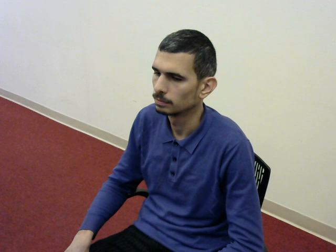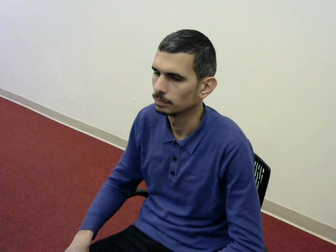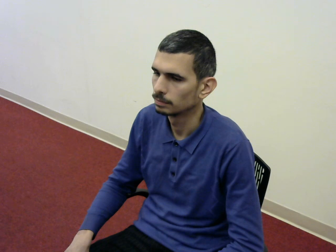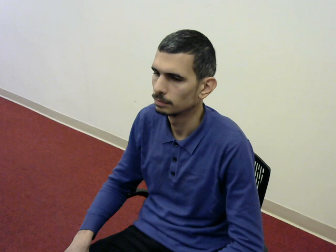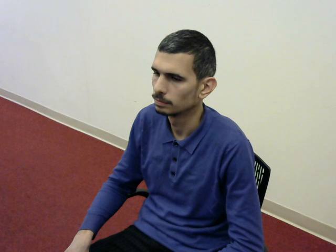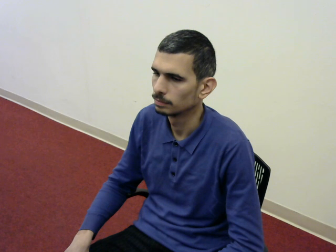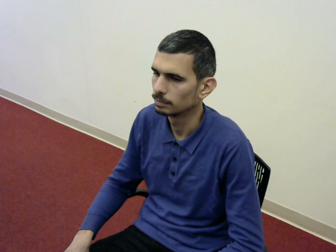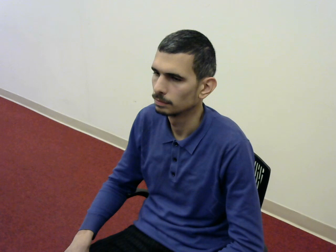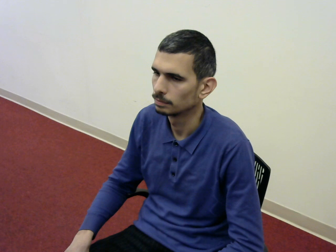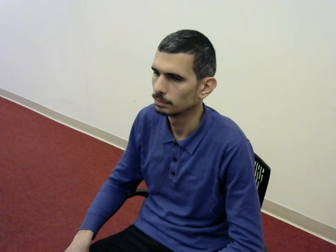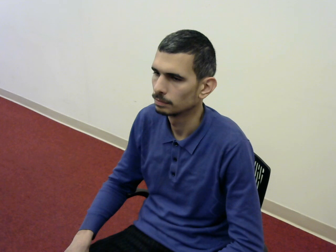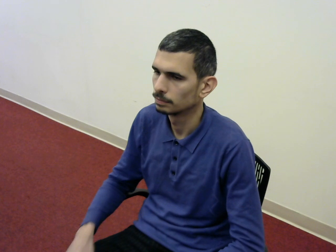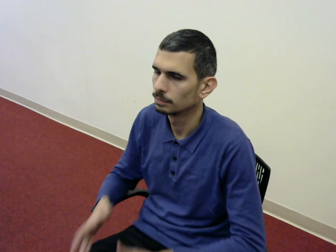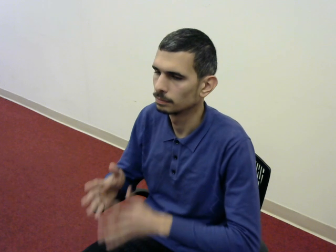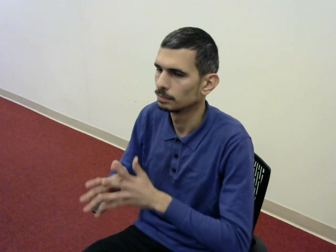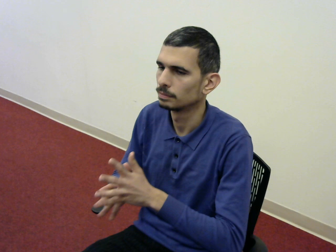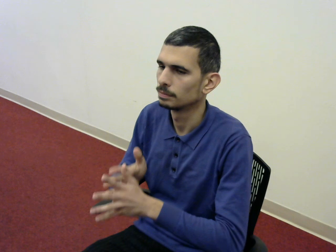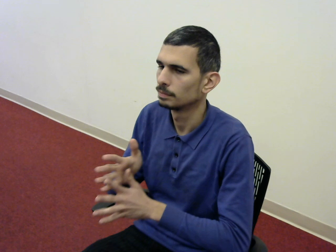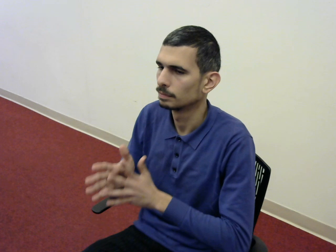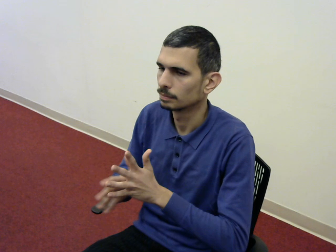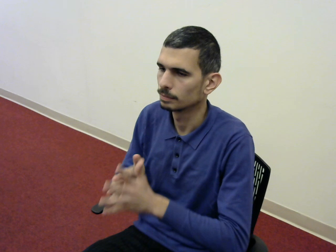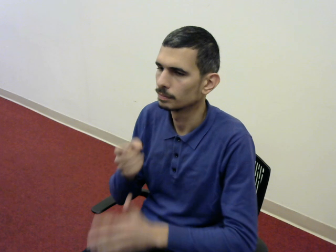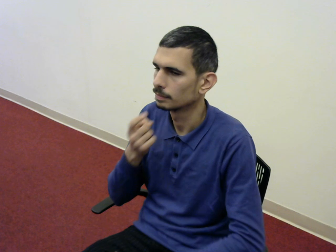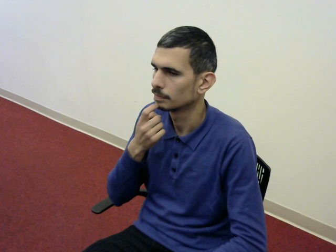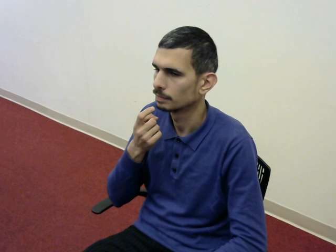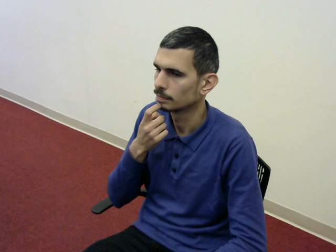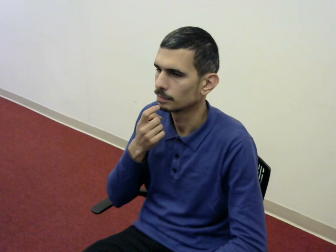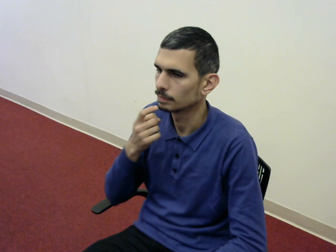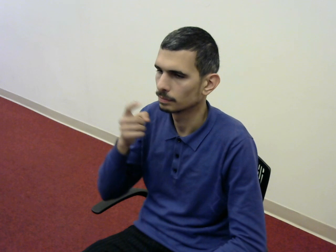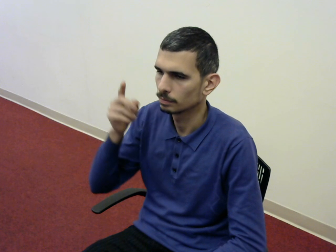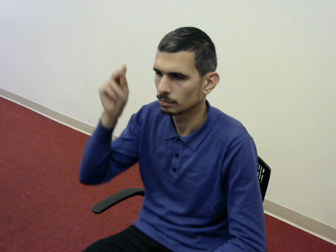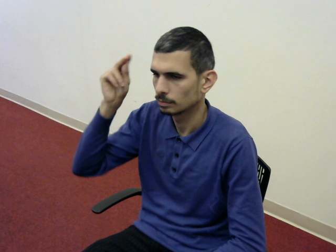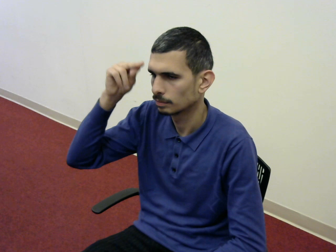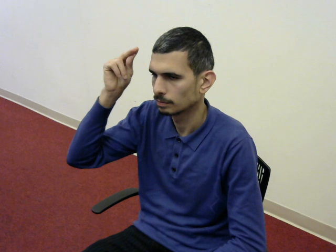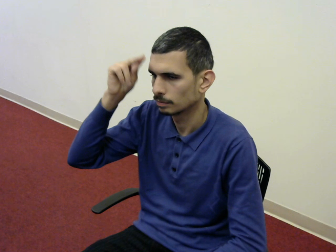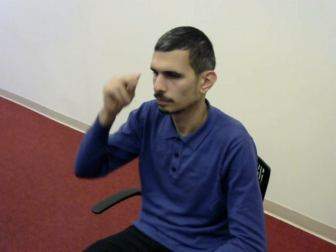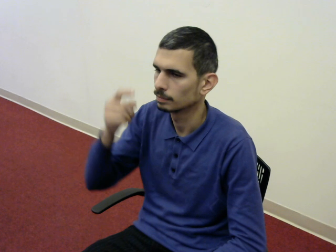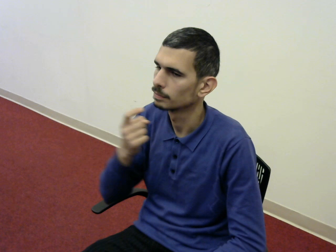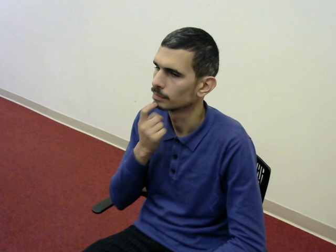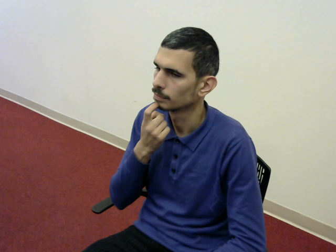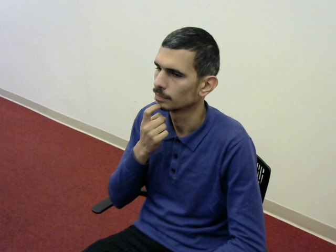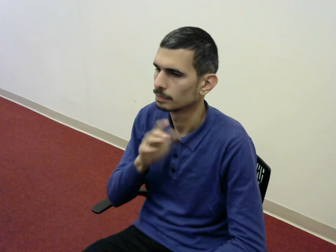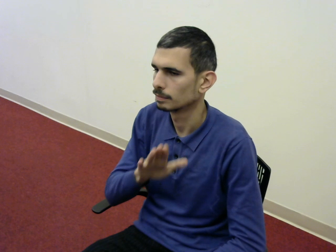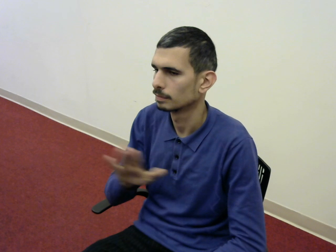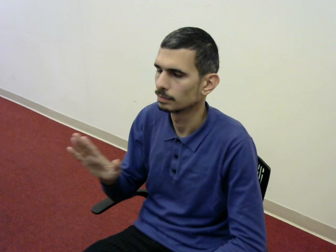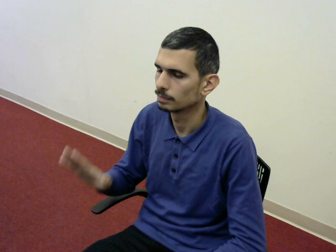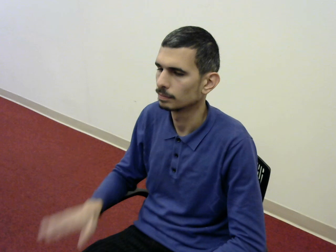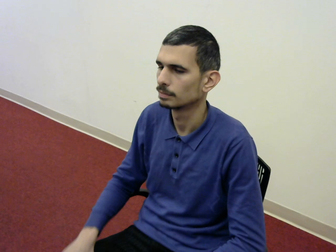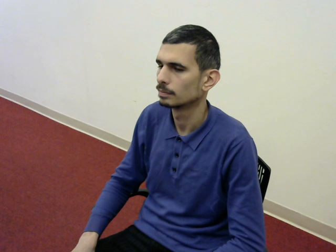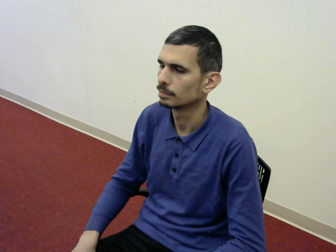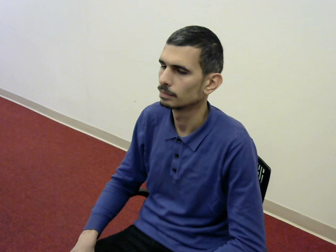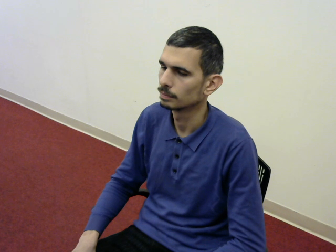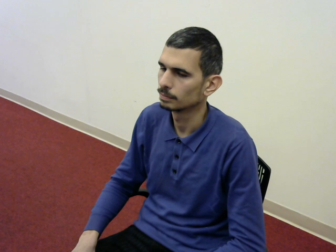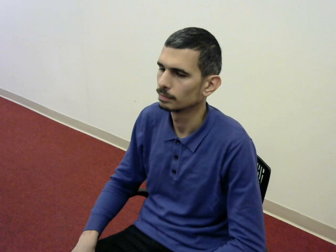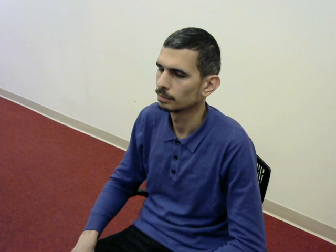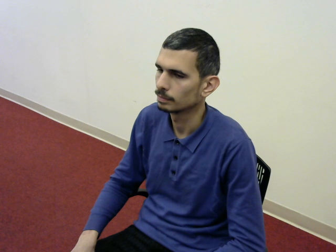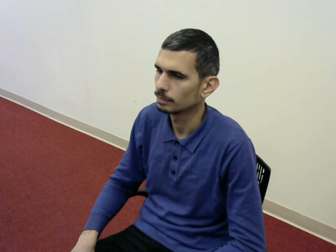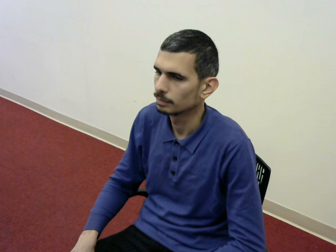İşarə dilini öyrənmək çətin deyil